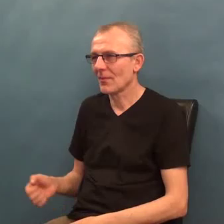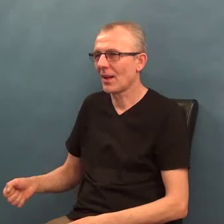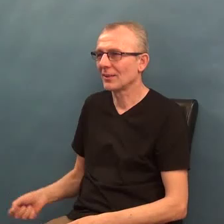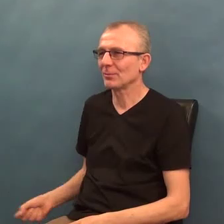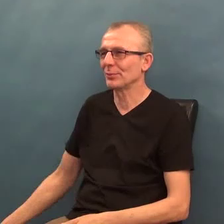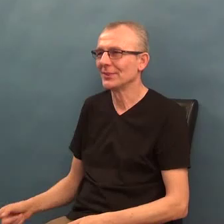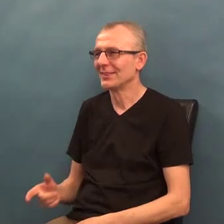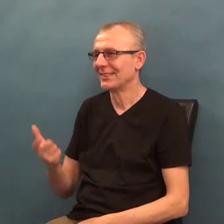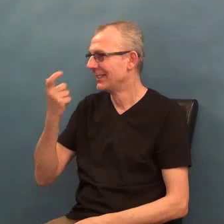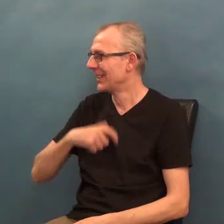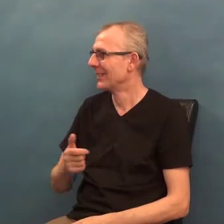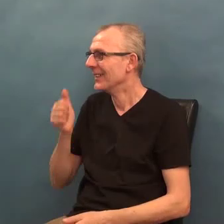Odpiłować i wyrzucić.